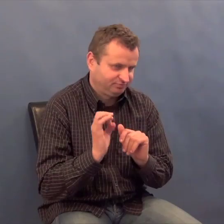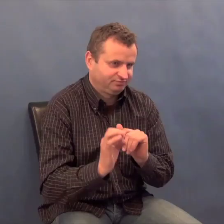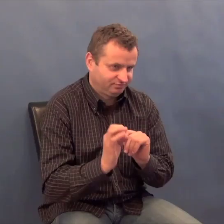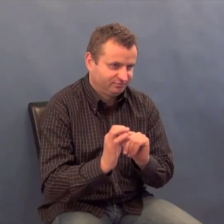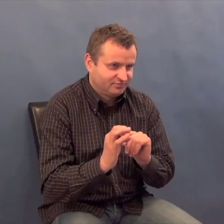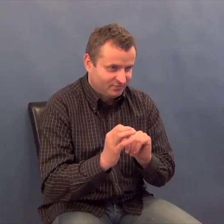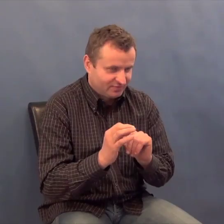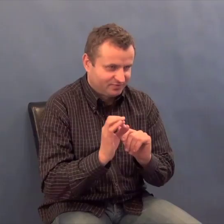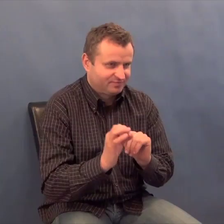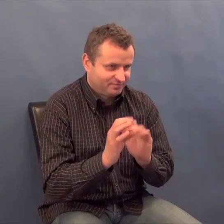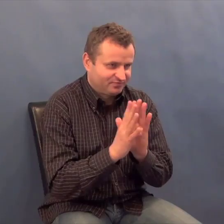Dobrze, dobrze.